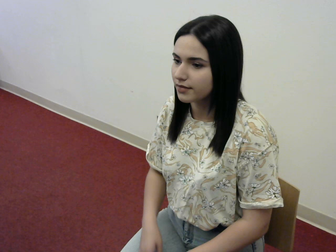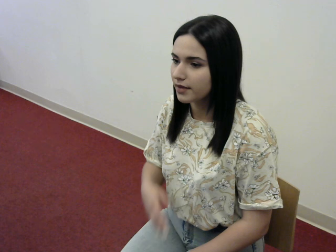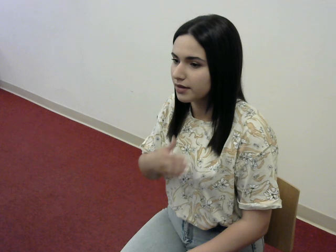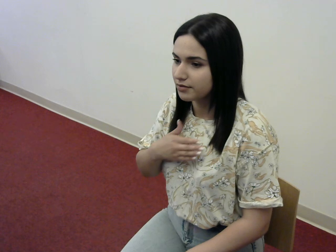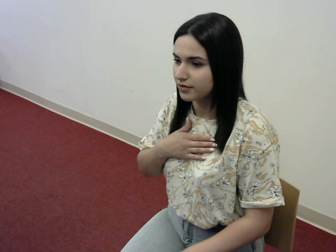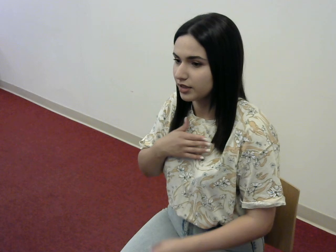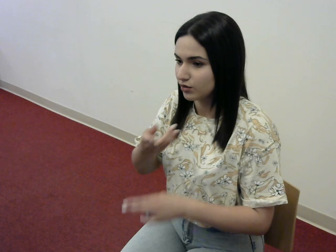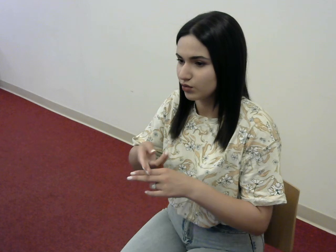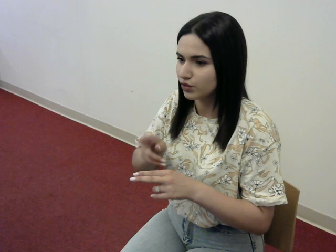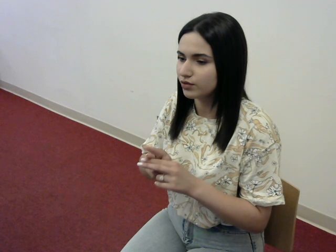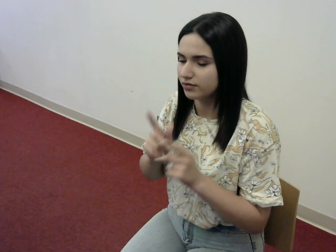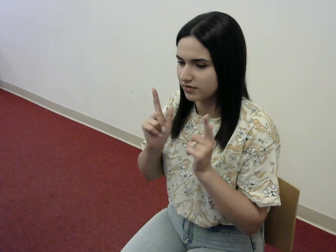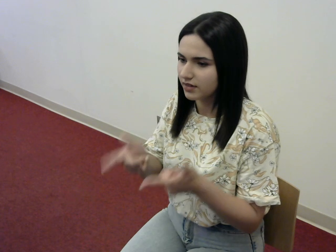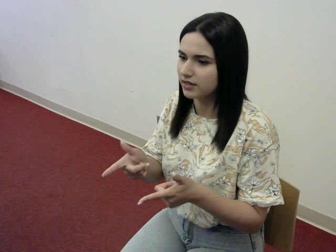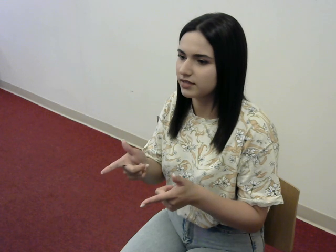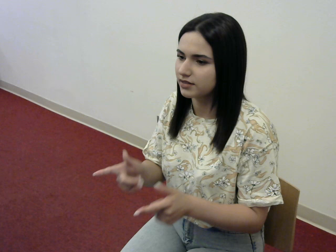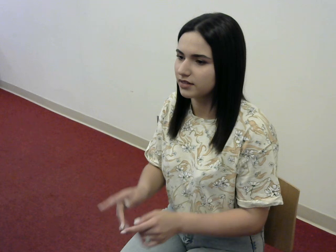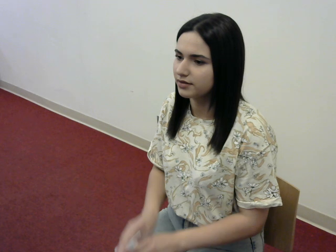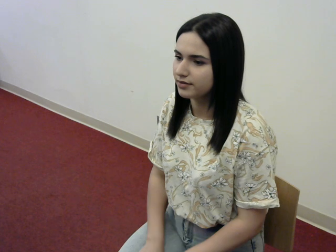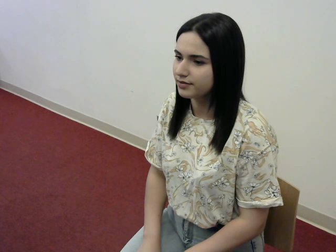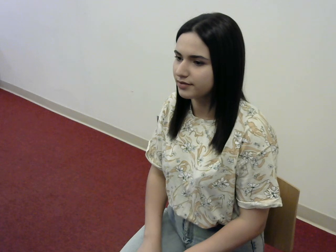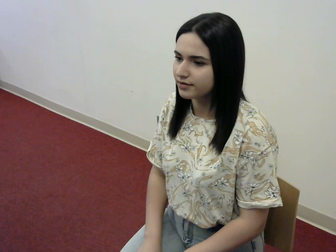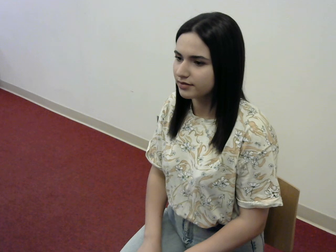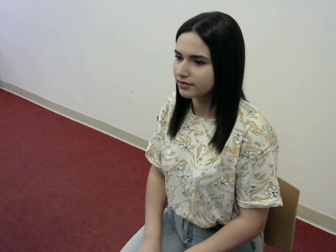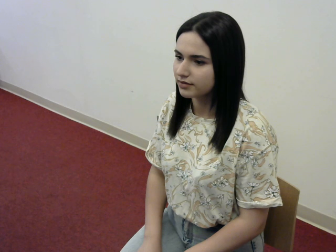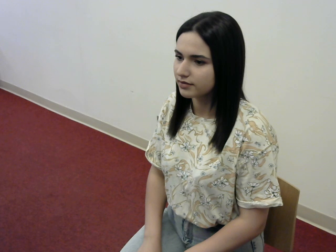Mən bununla razıyam